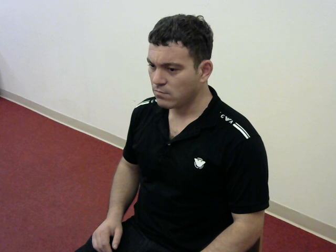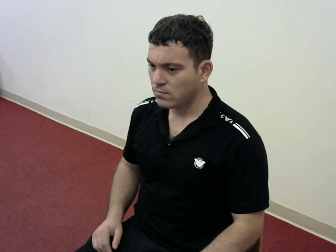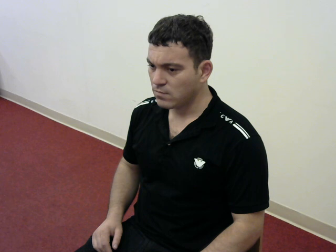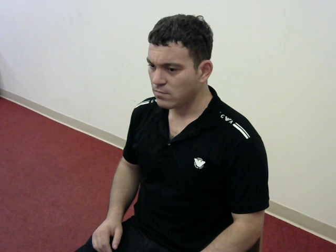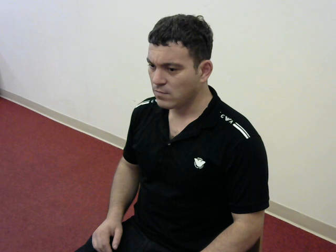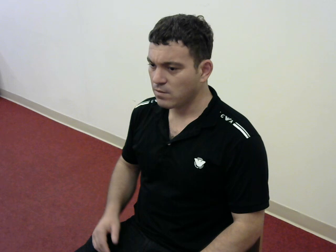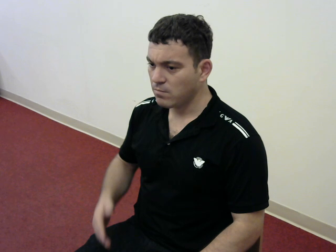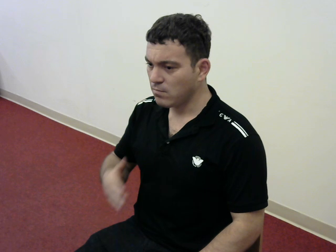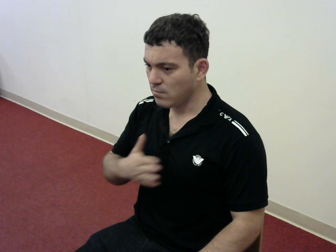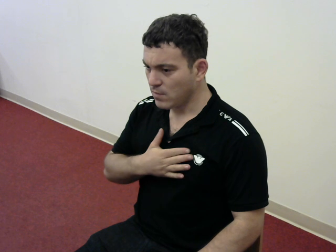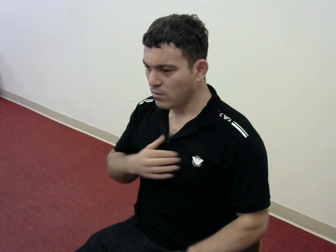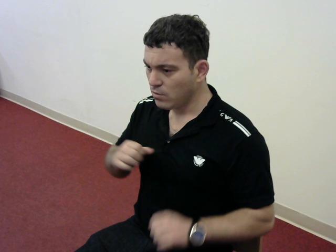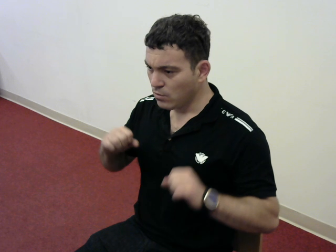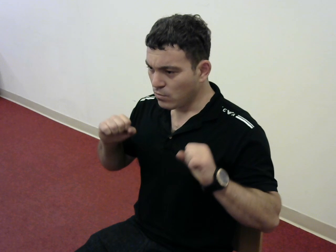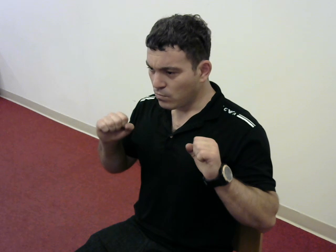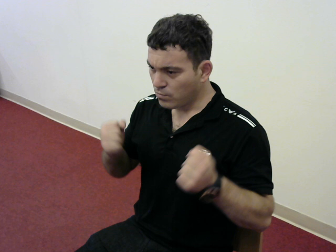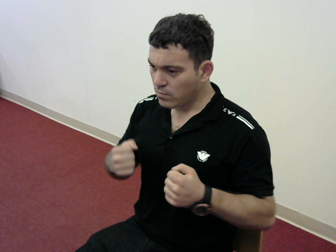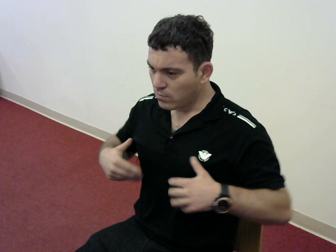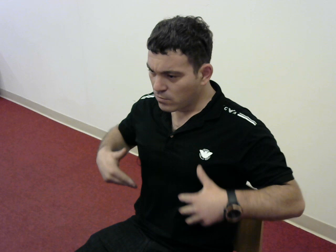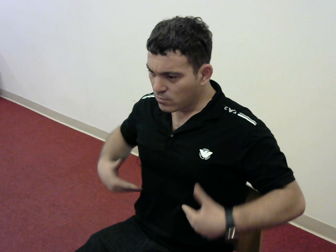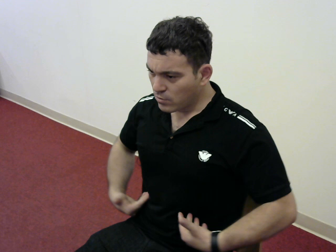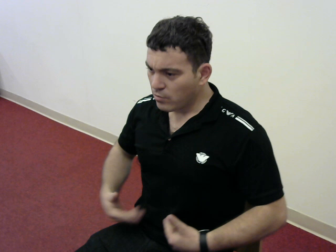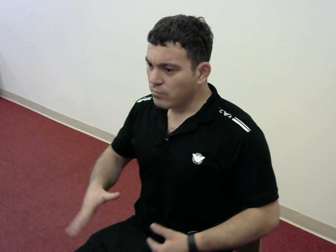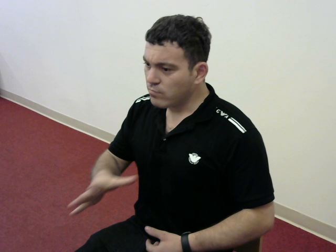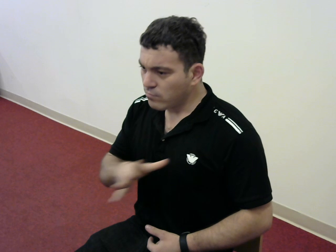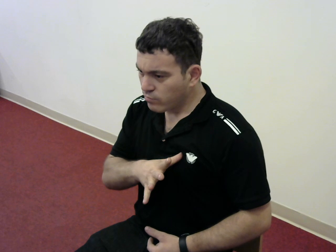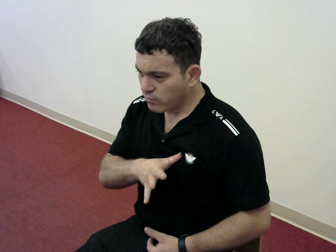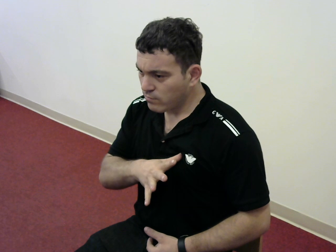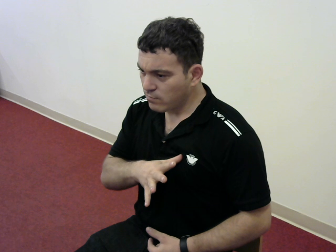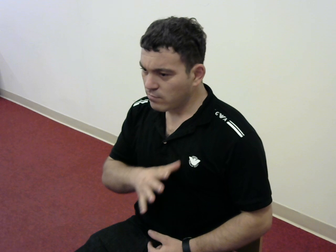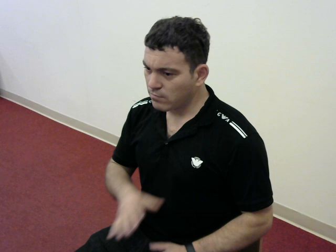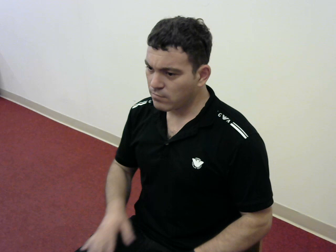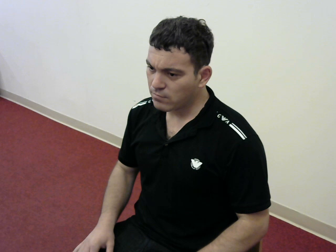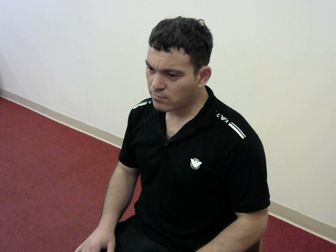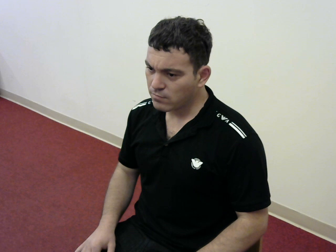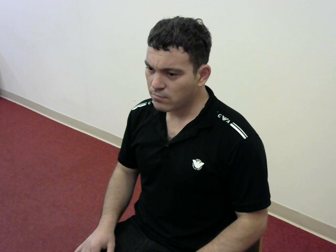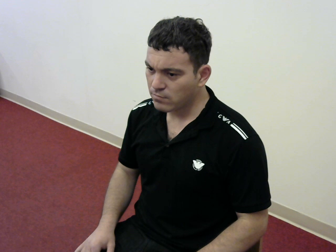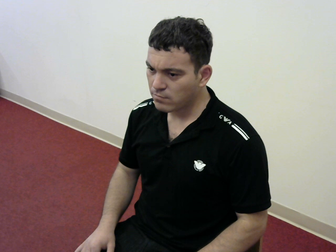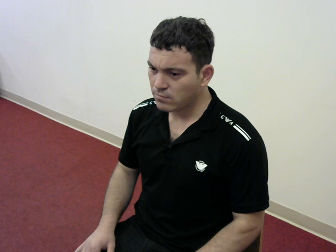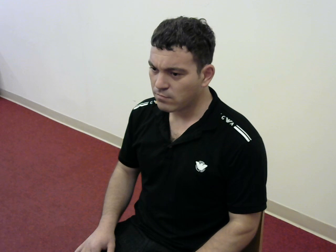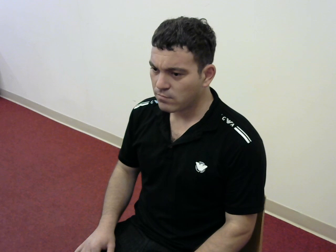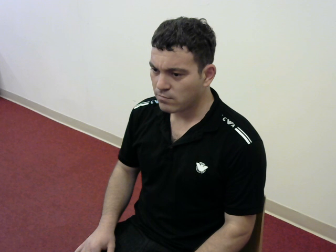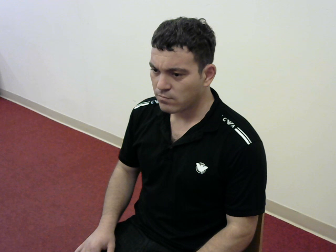Mən sətəlcəm olmuşam